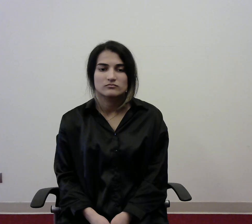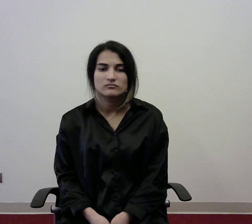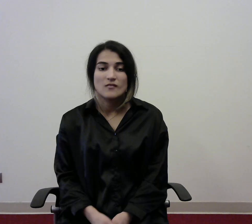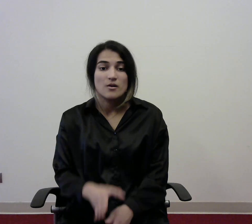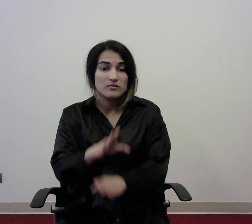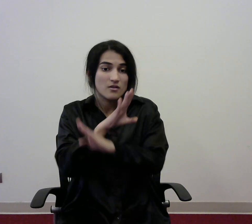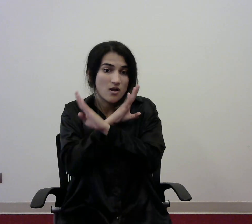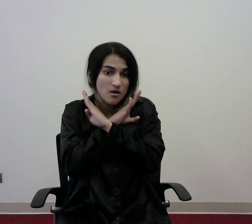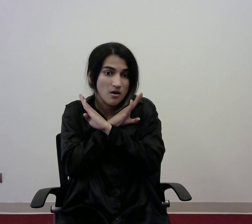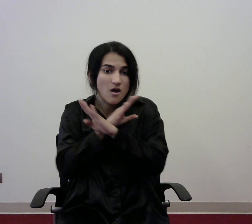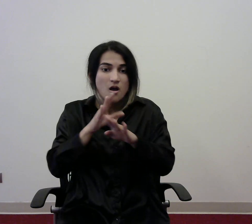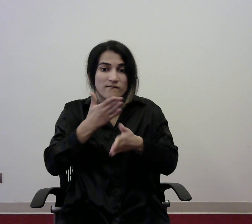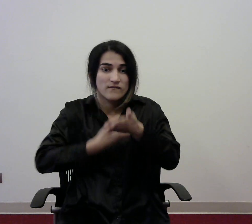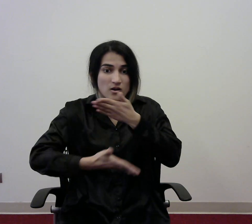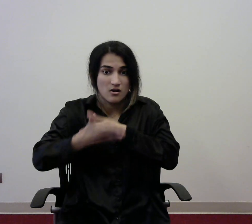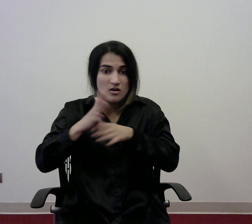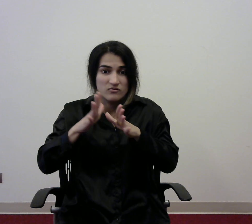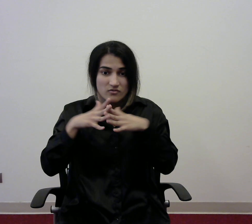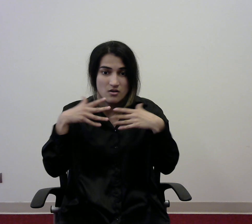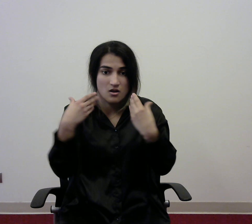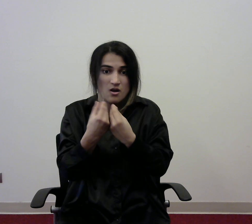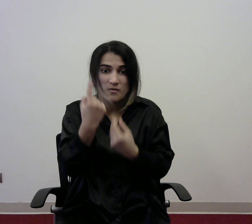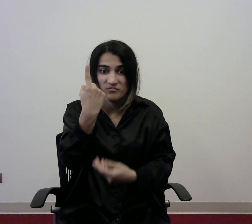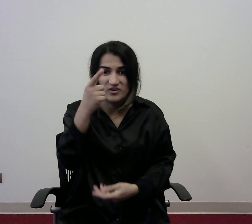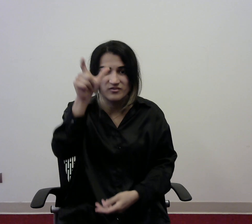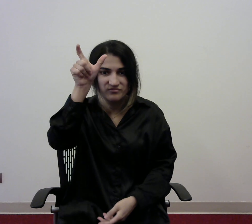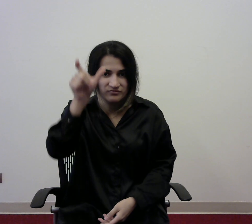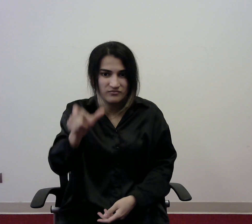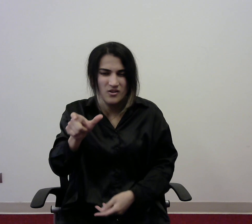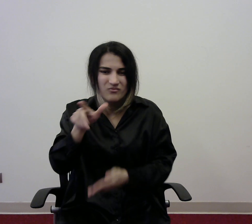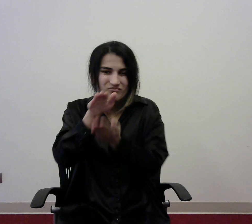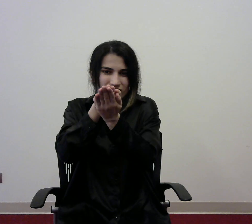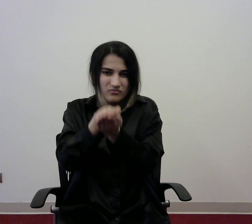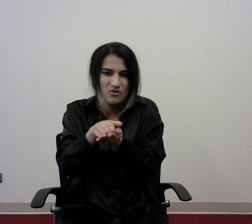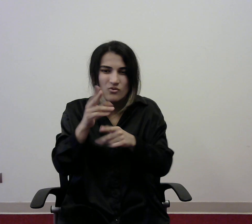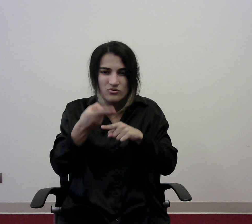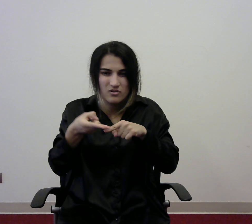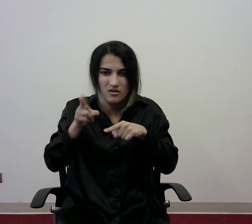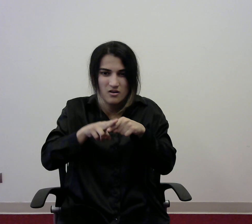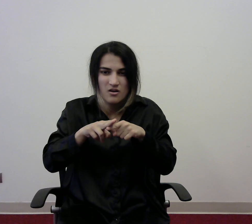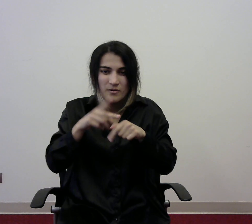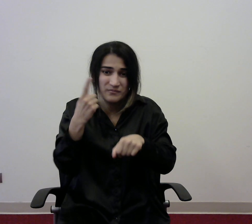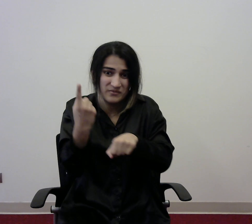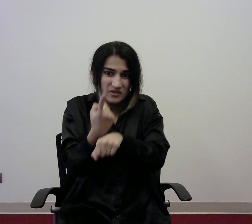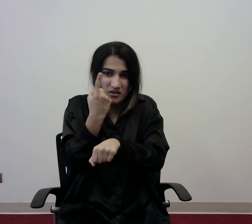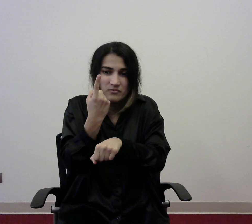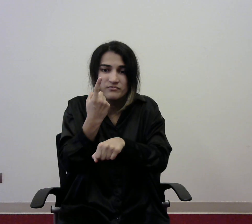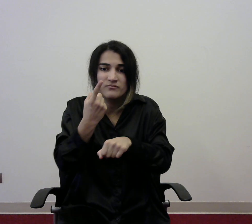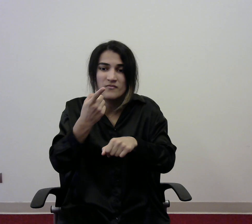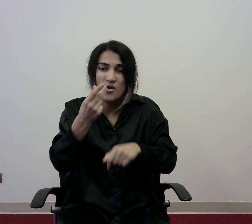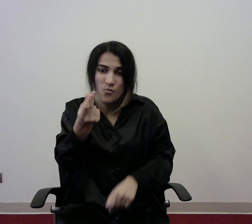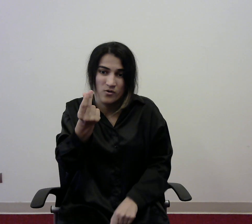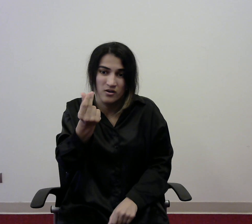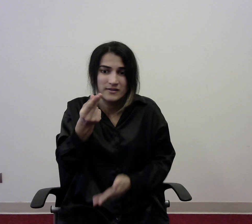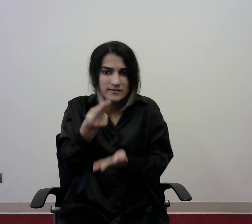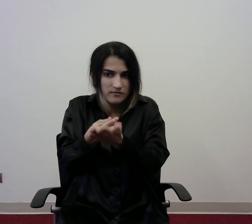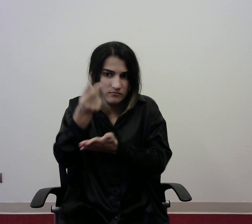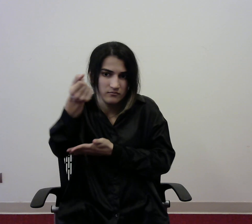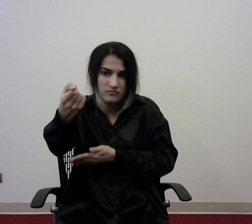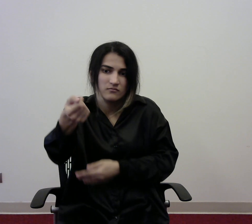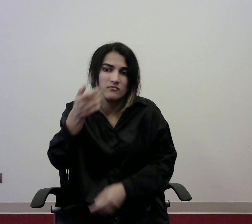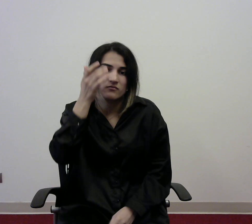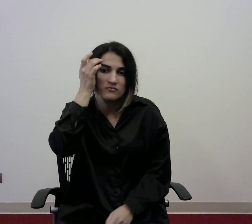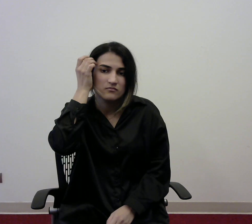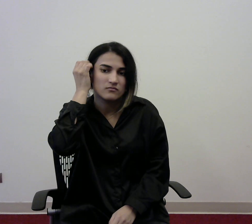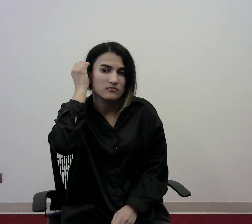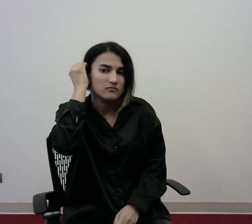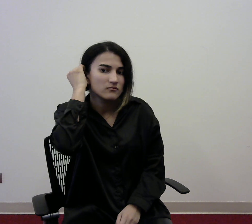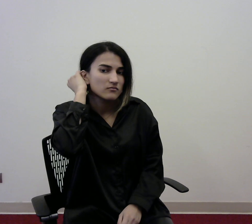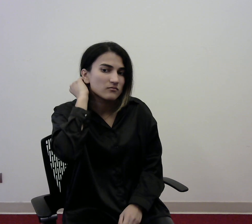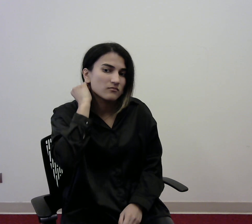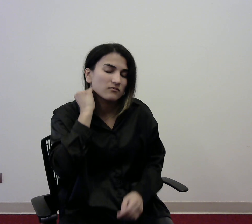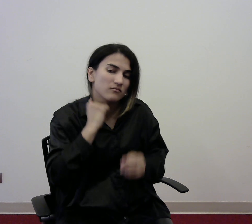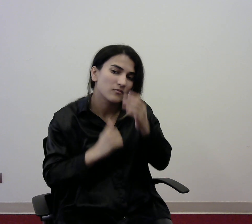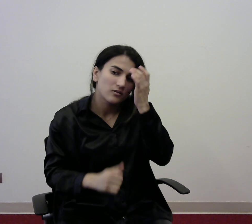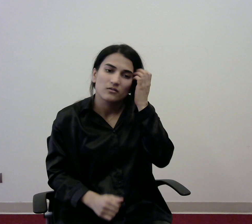Vəfat edən əlilin ailəsindən bir şəxsə dəfn üçün birdəfəlik müavinət ödənilir